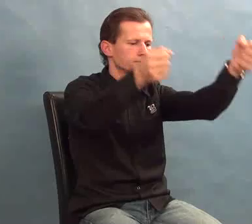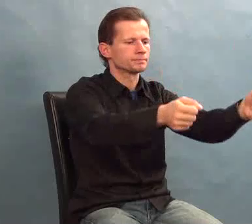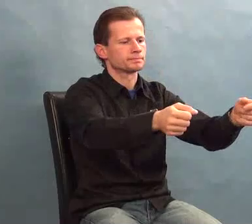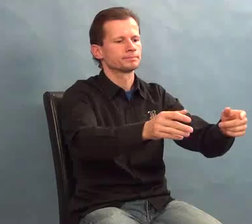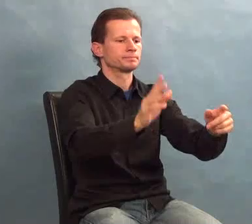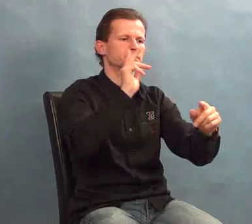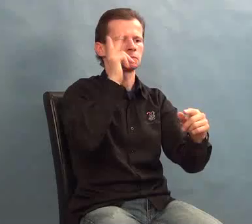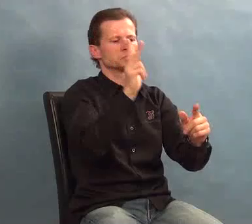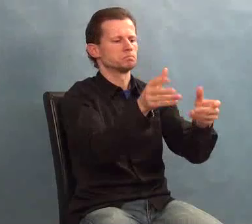Chłopcy podchodzą, pomagają mu.